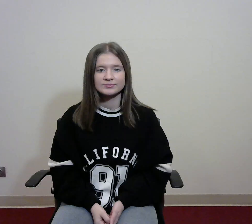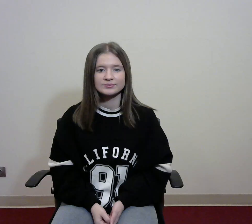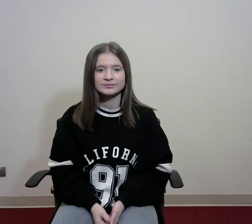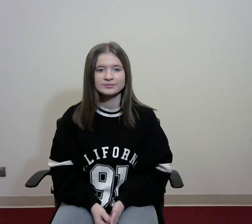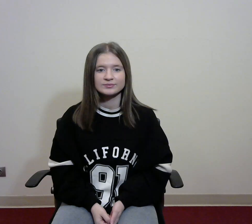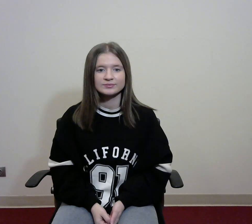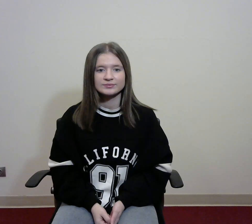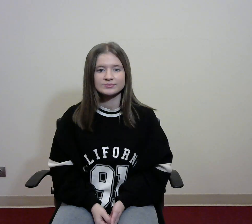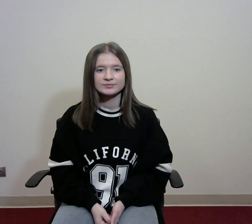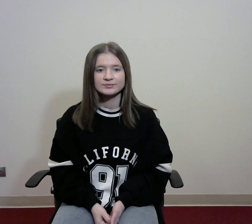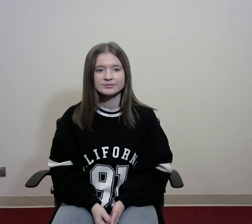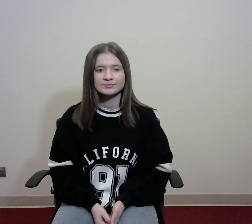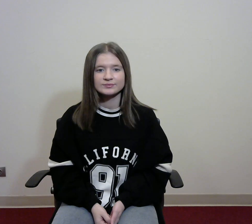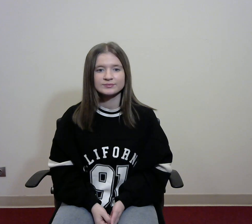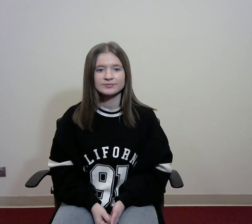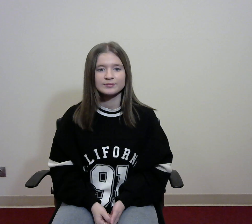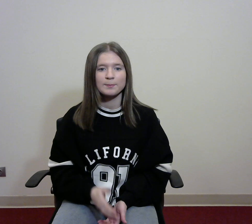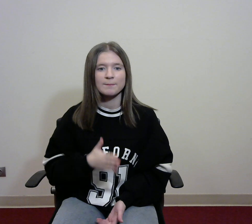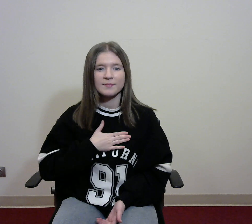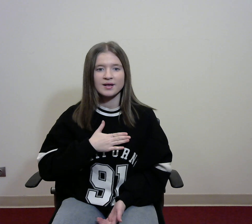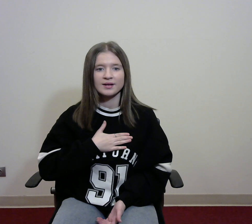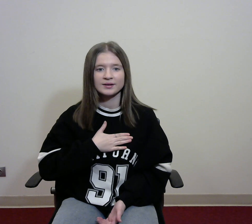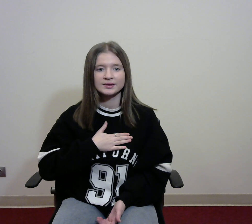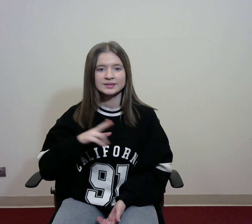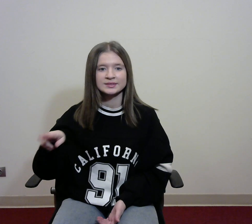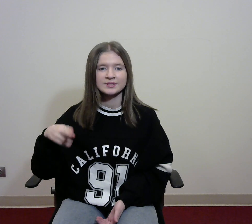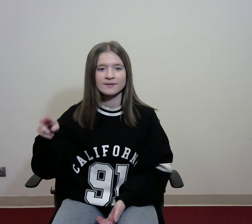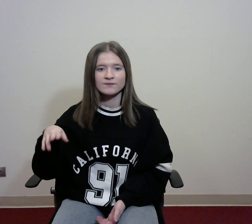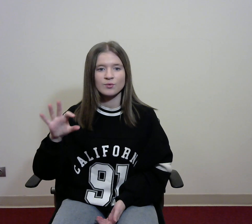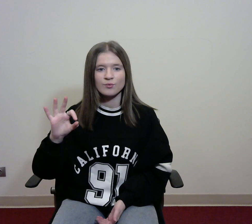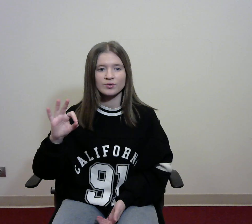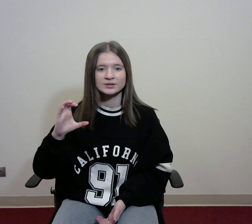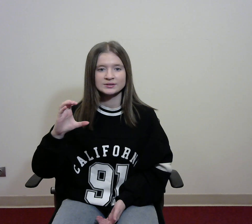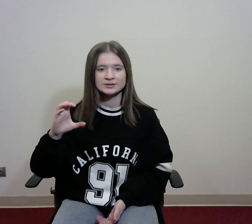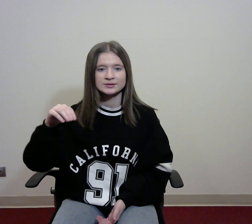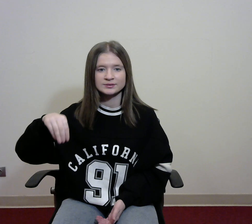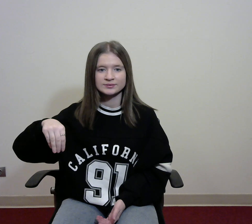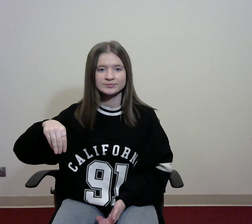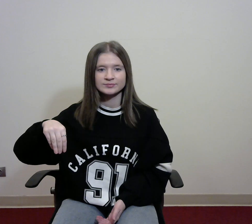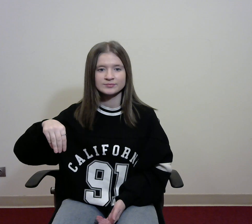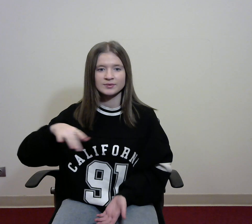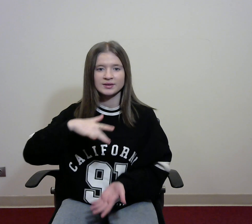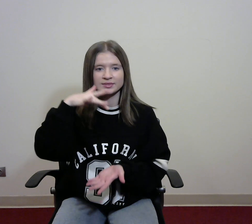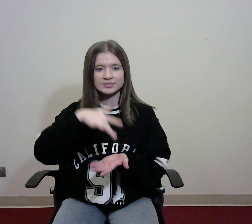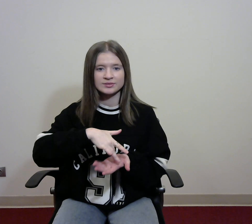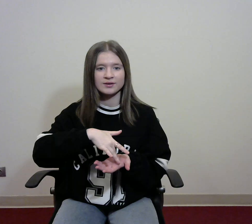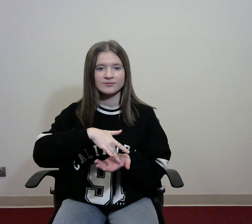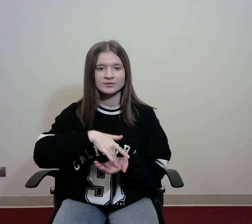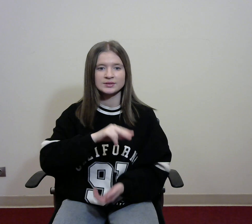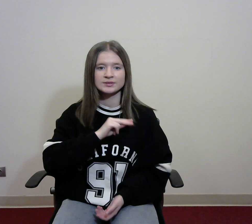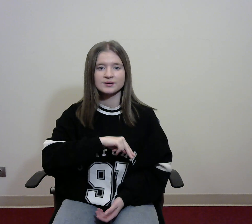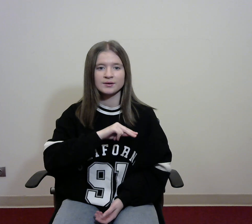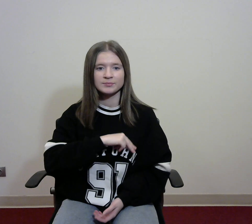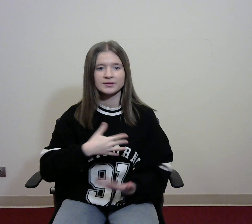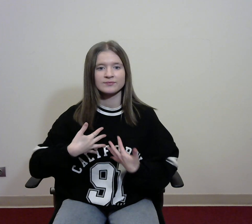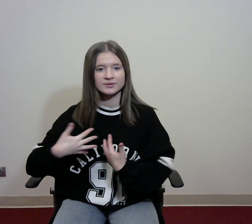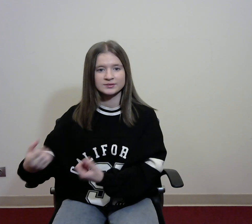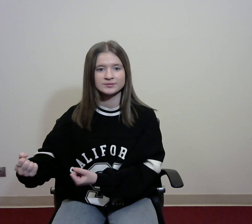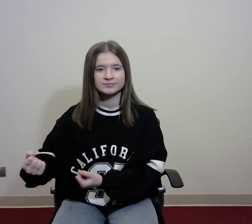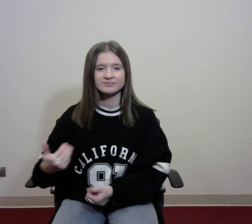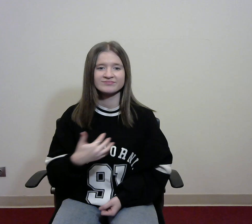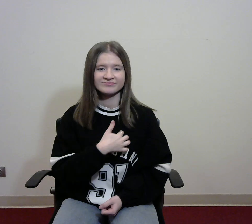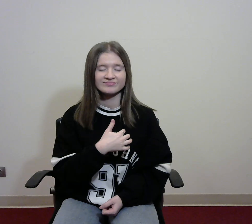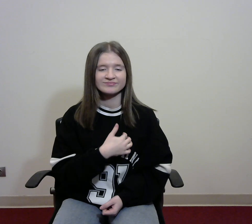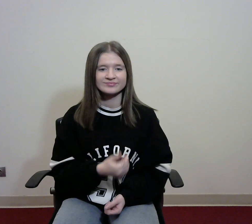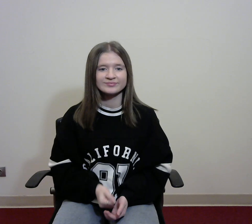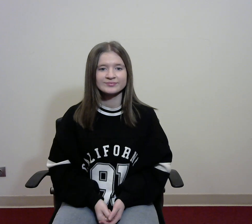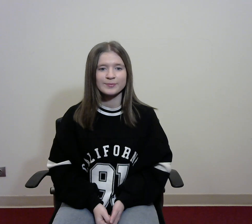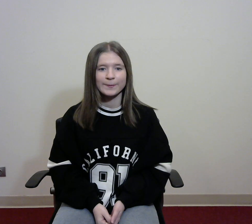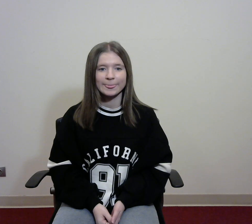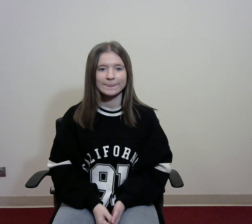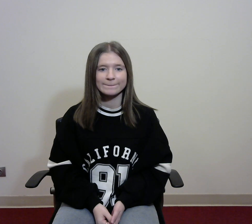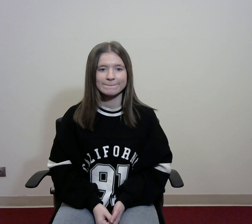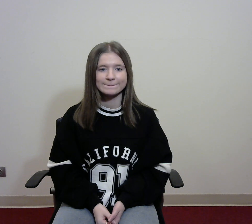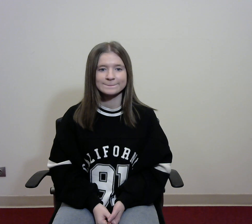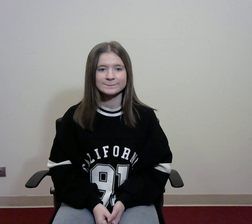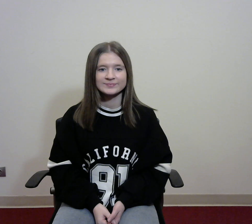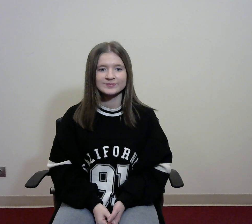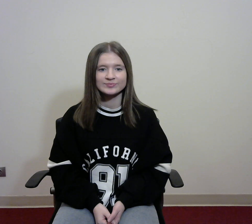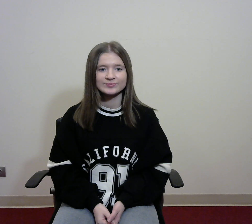Mən DOST Mərkəzində işə qəbul olmaq istəyirəm